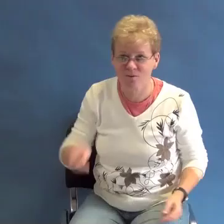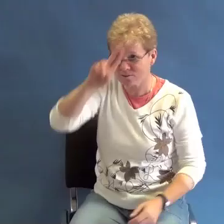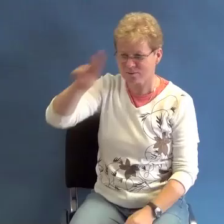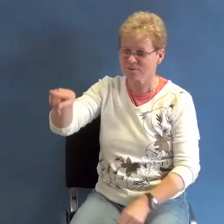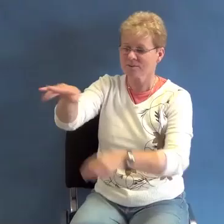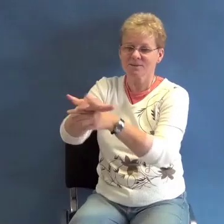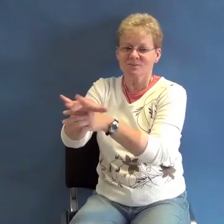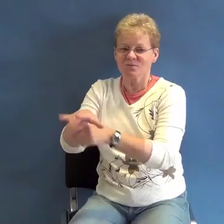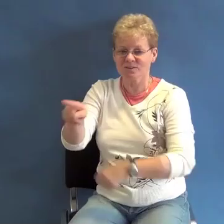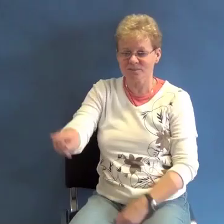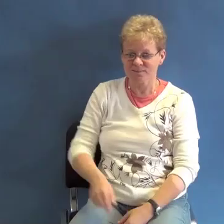Jest zakaz w restauracji.